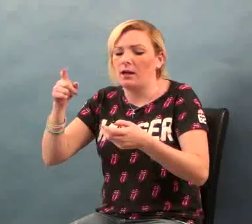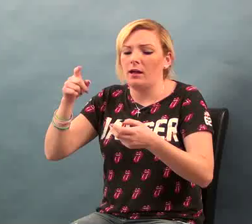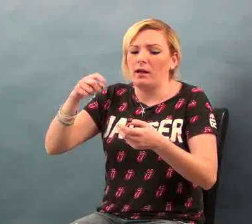Oni szli.